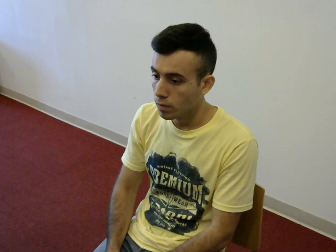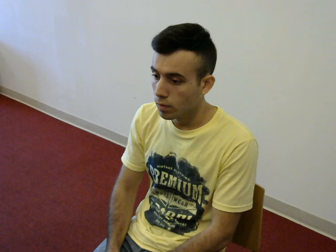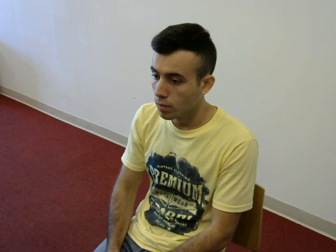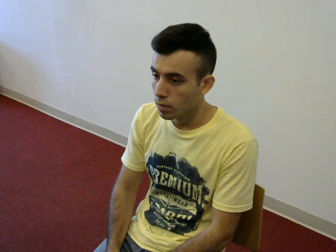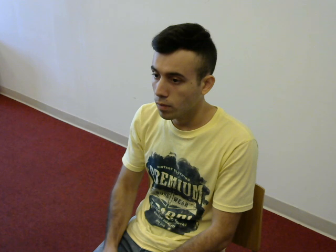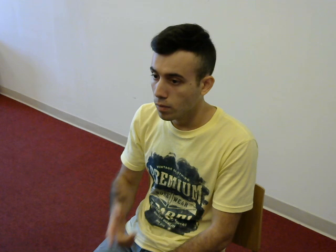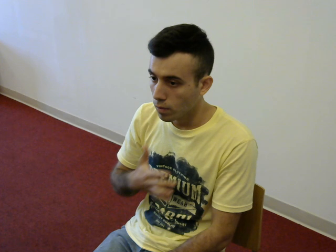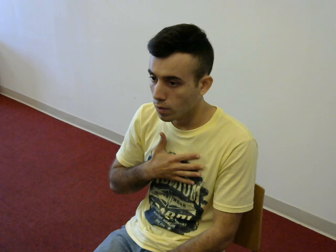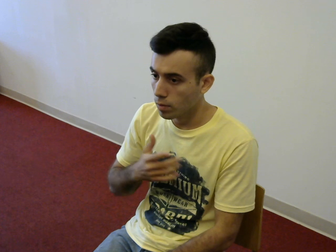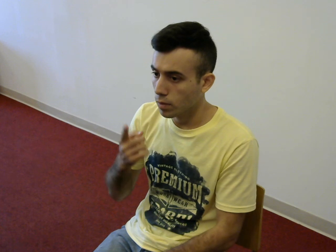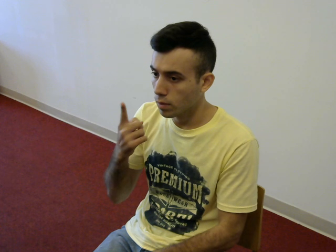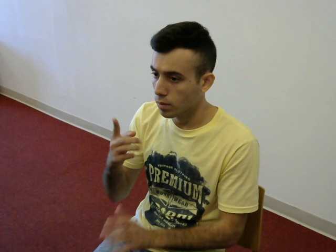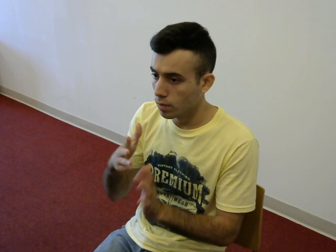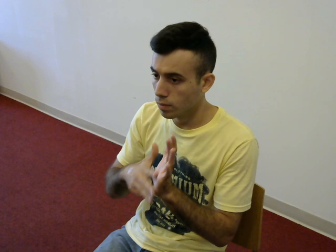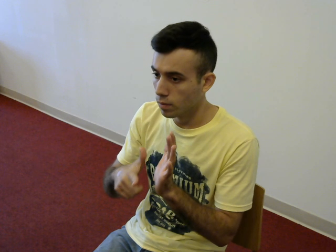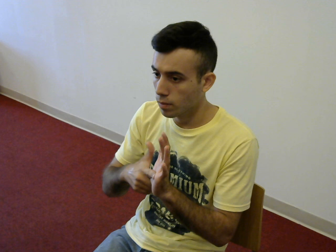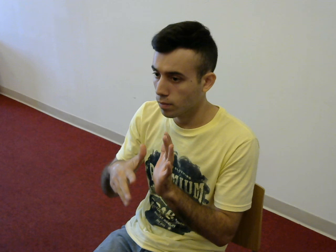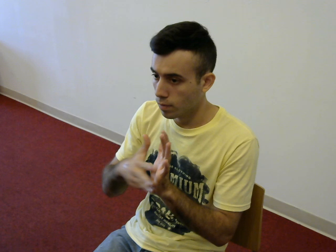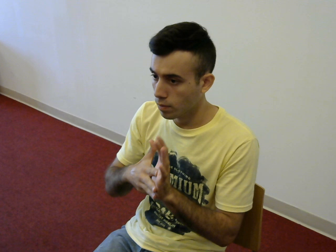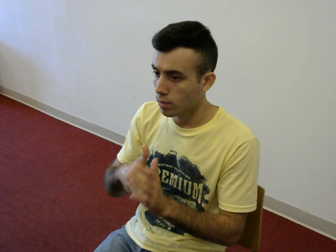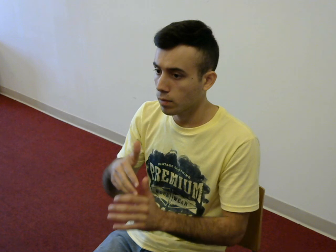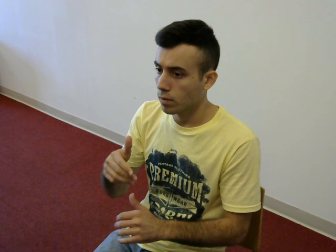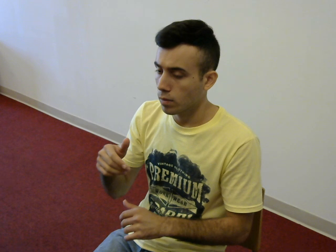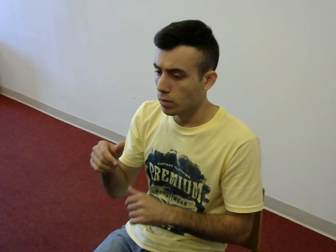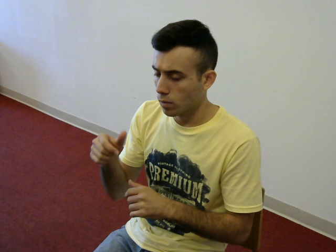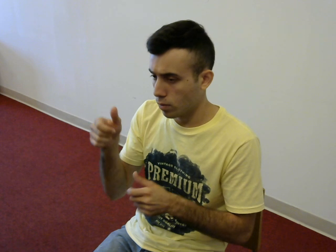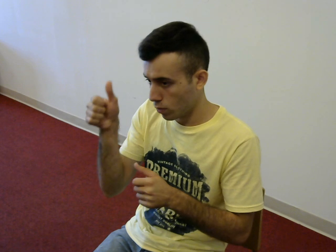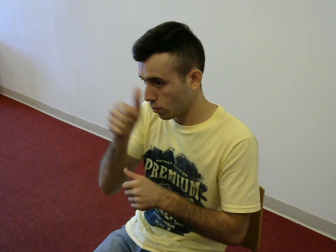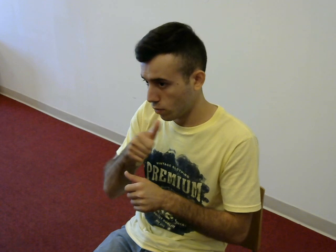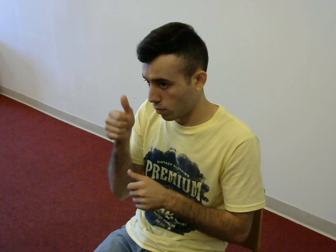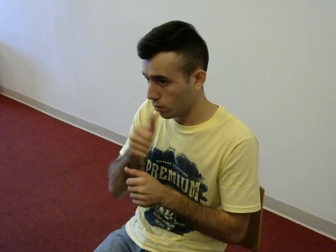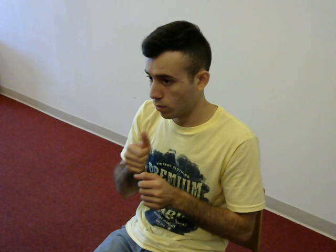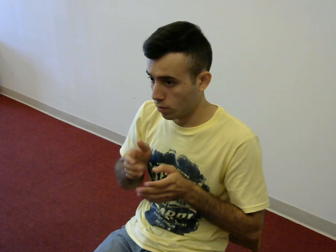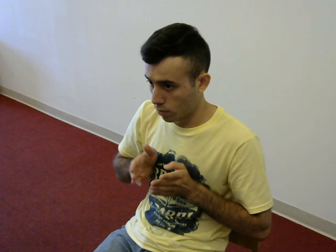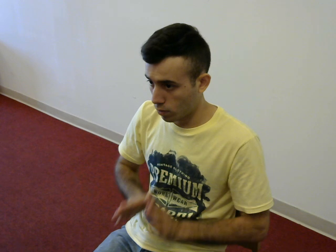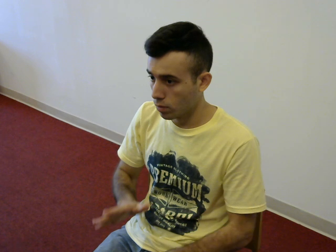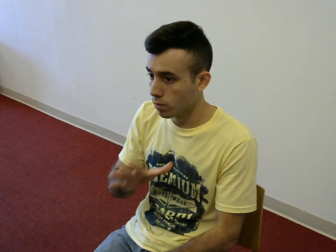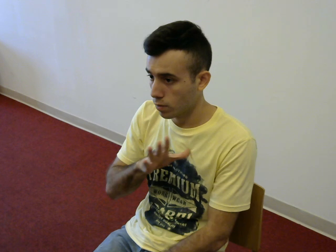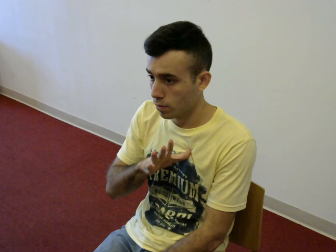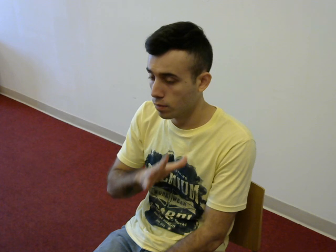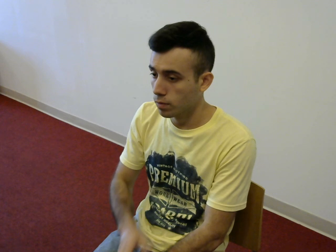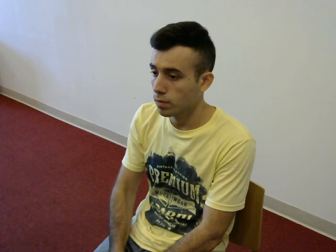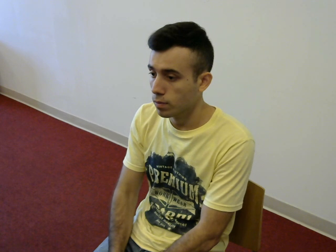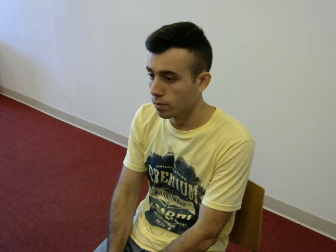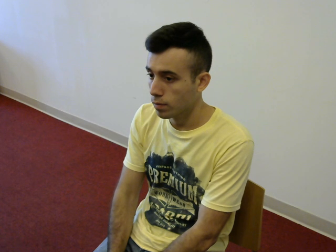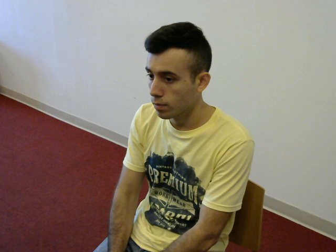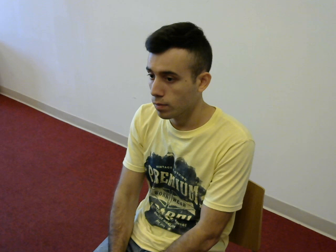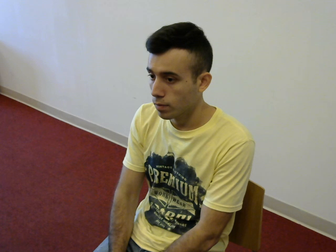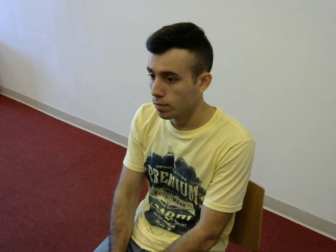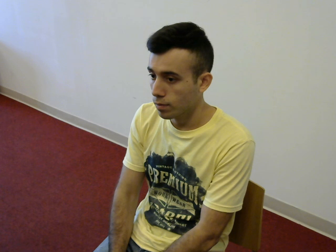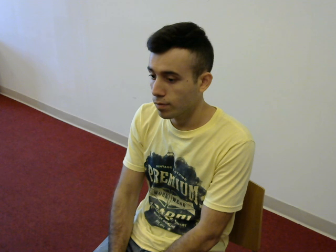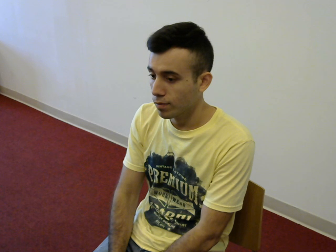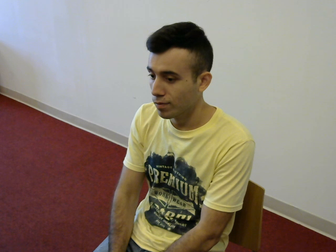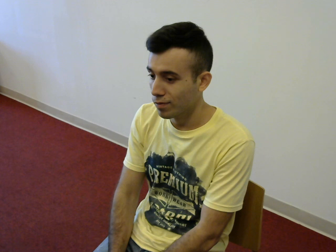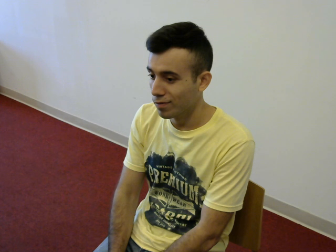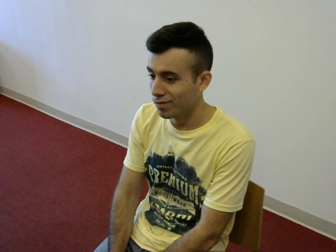Mən 1979-cu ildə anadan olmuşam